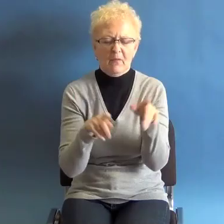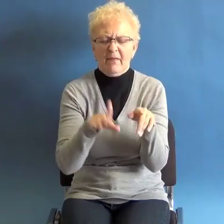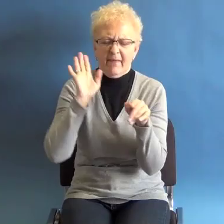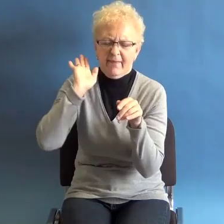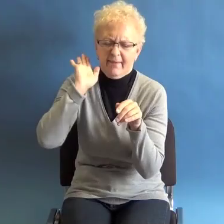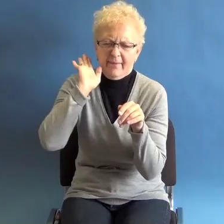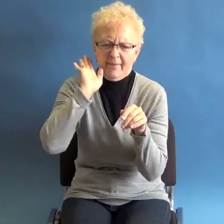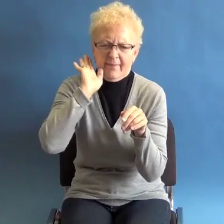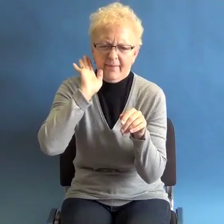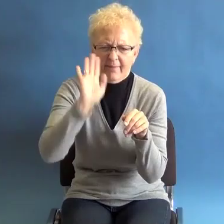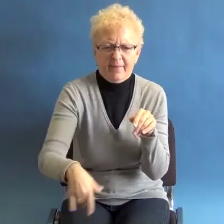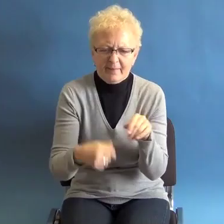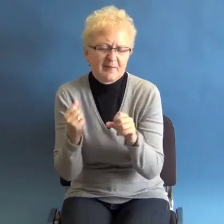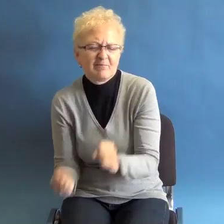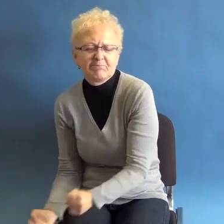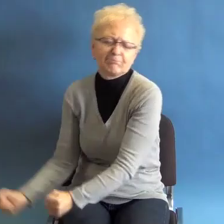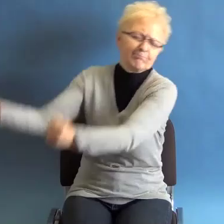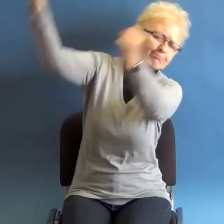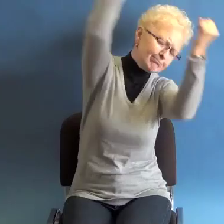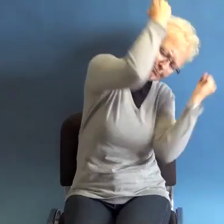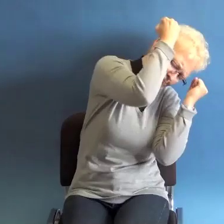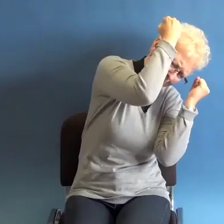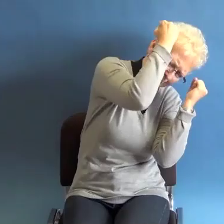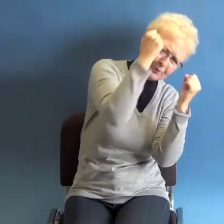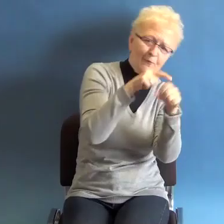Myszka Miki ignoruje go I chowa się pod kołdrą.